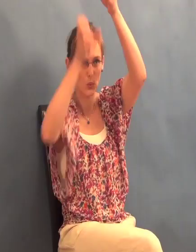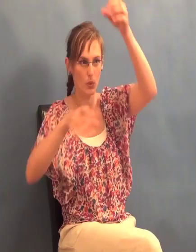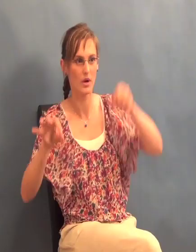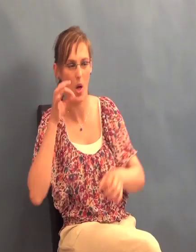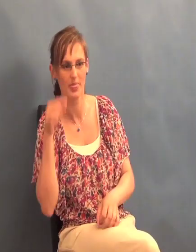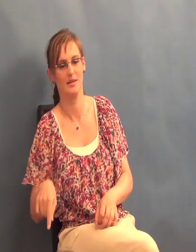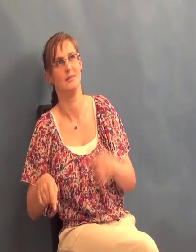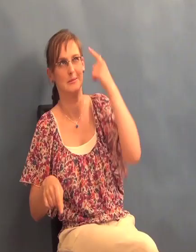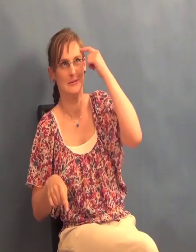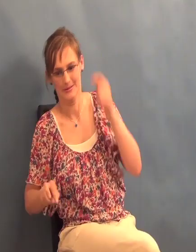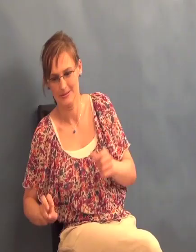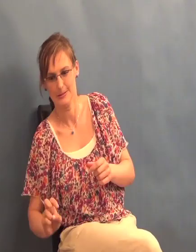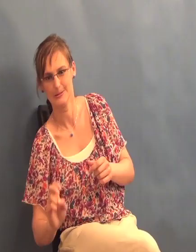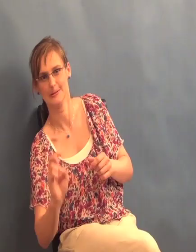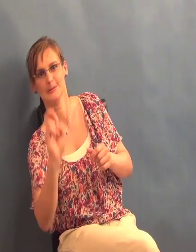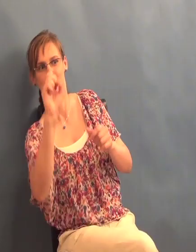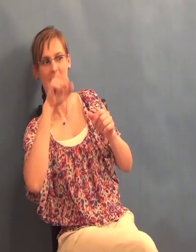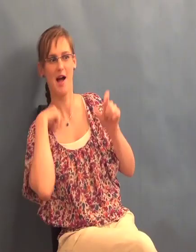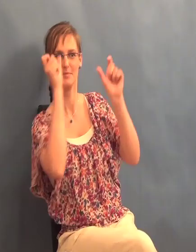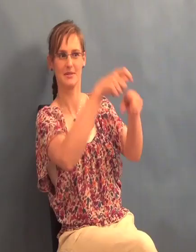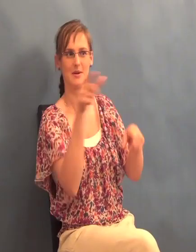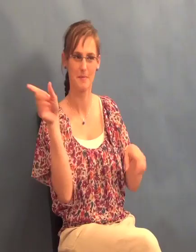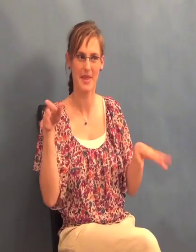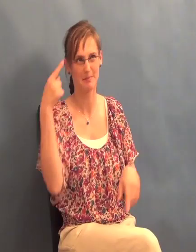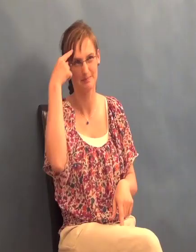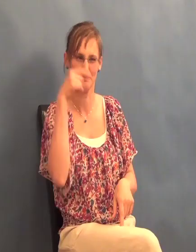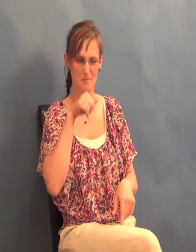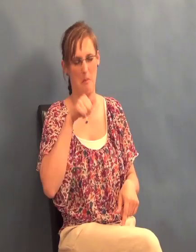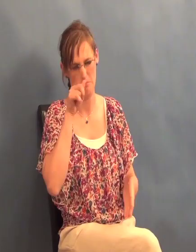Kot pomyślał, że może wejść przez rurę, żeby złapać ptaszka, że to może się udać.